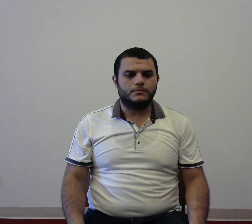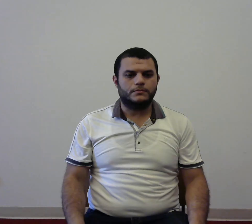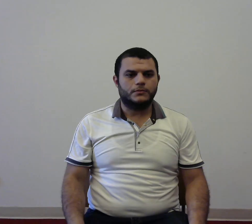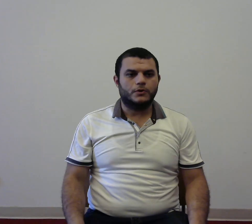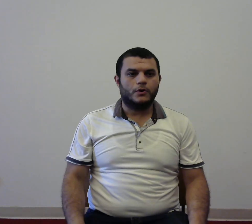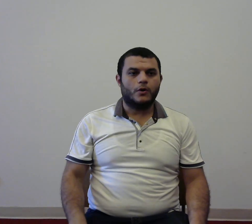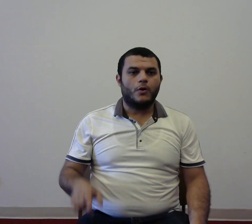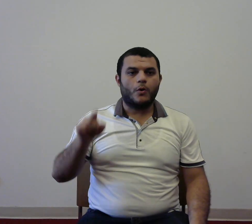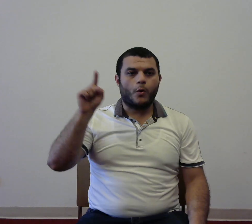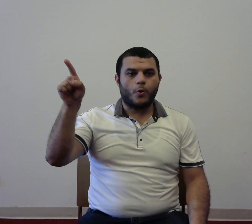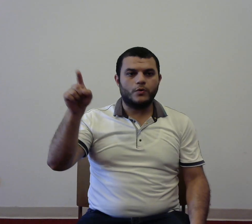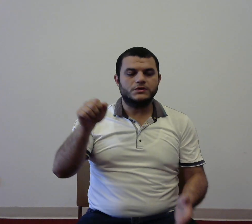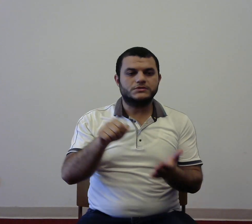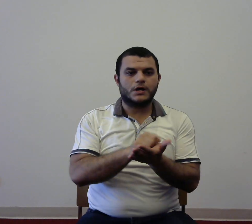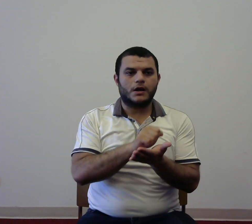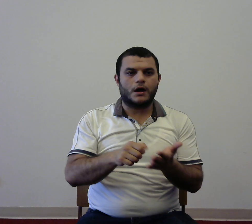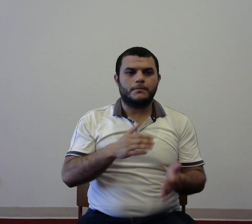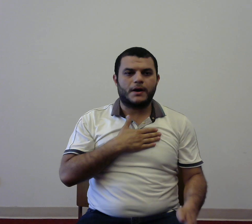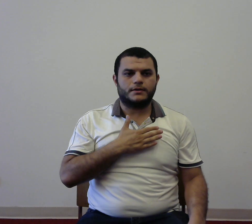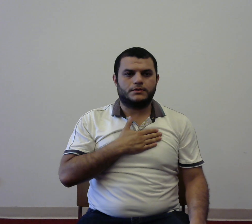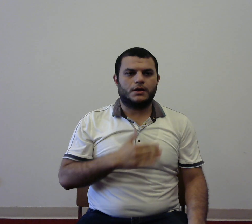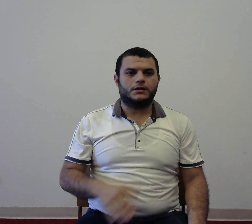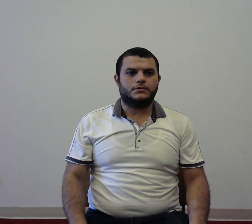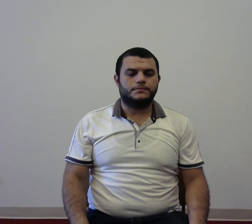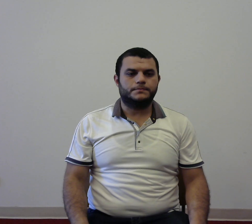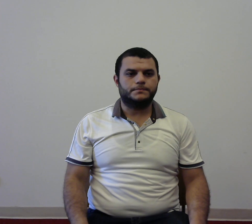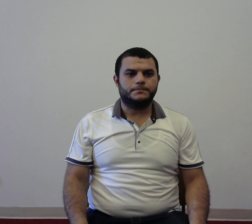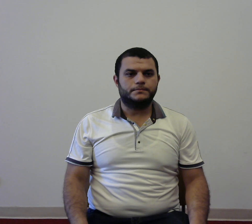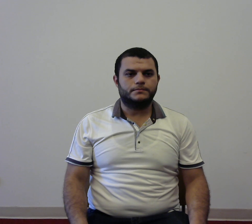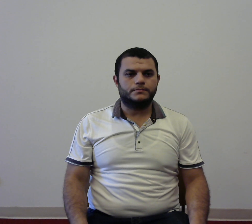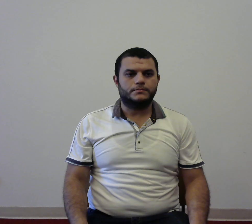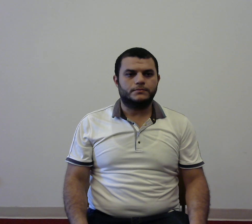Onun sənədləri məndədir